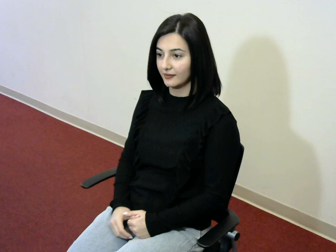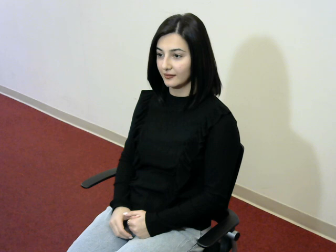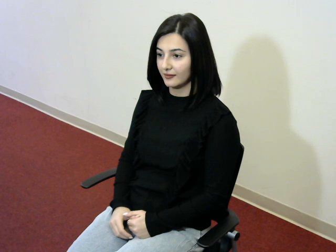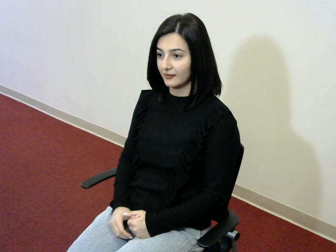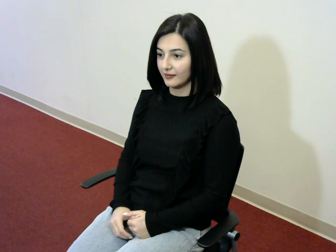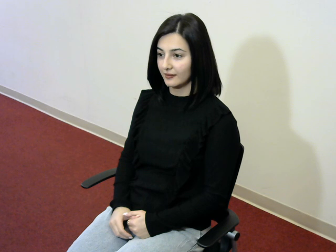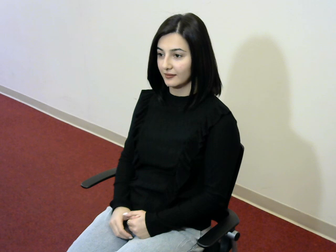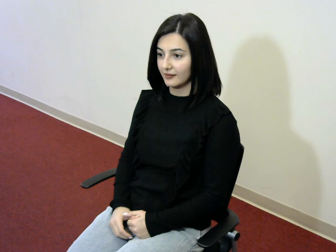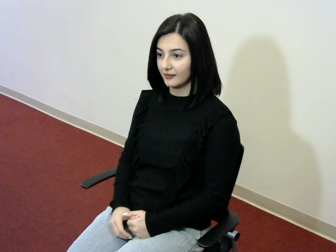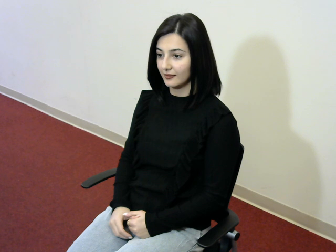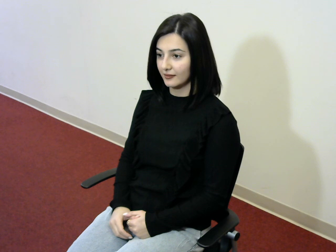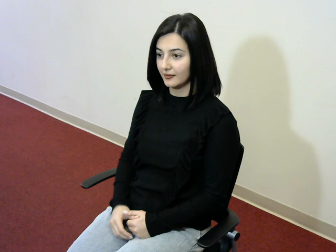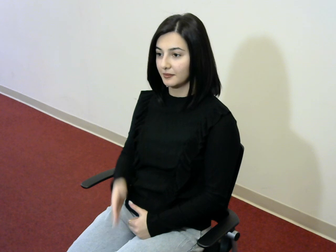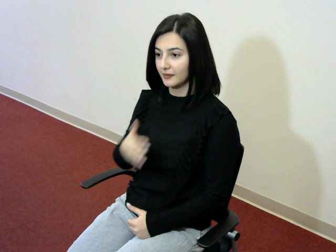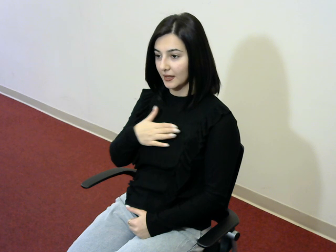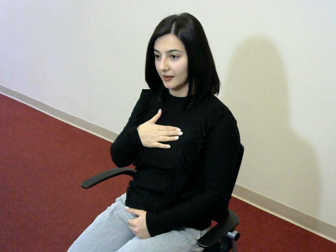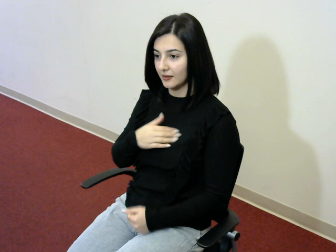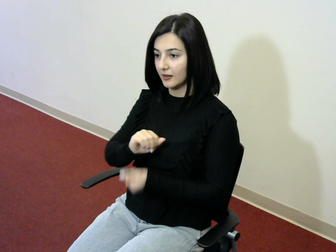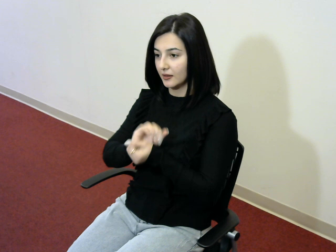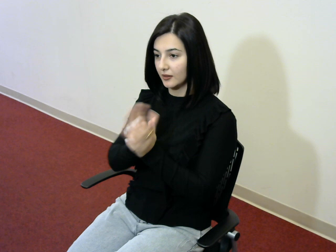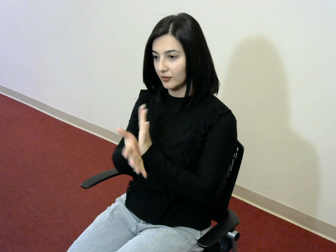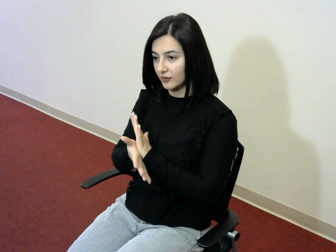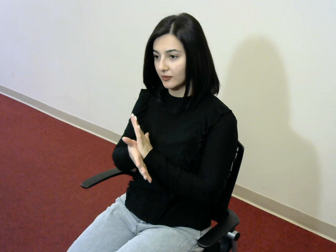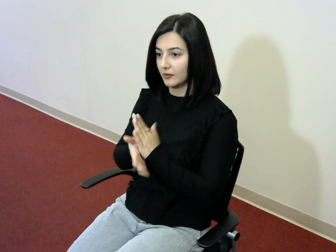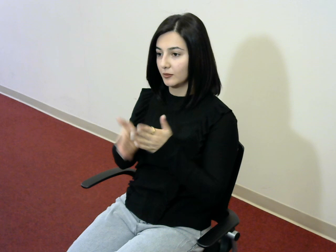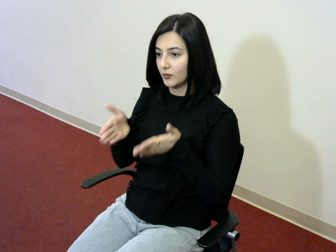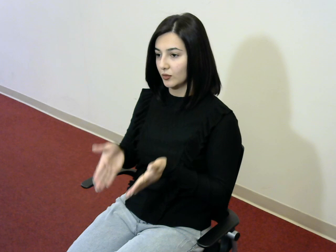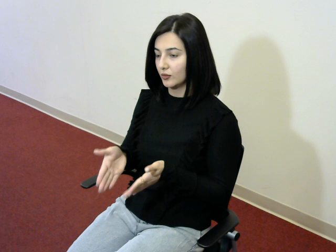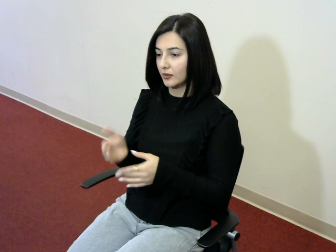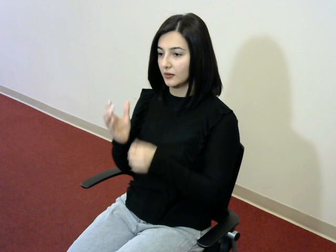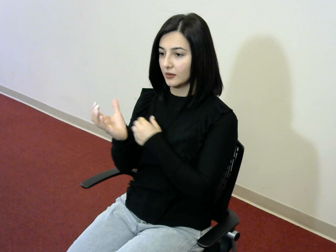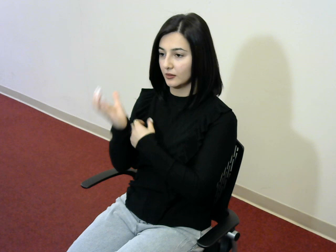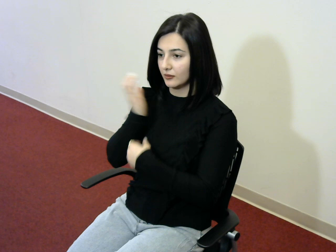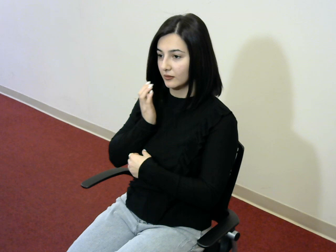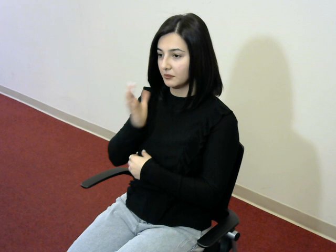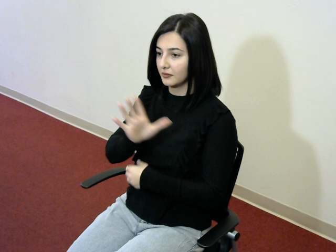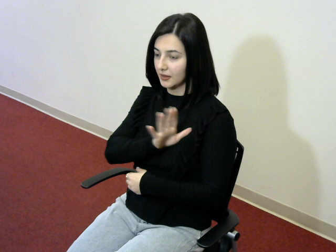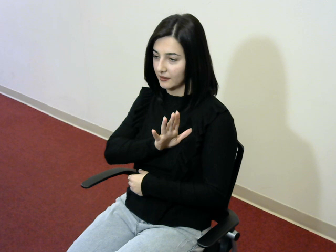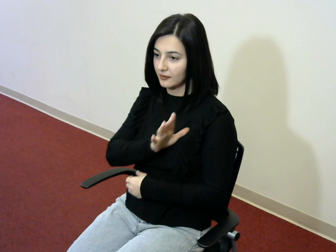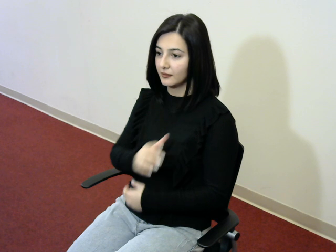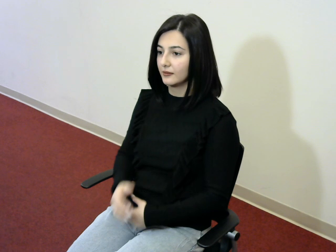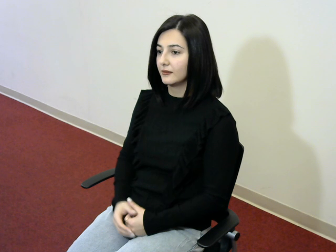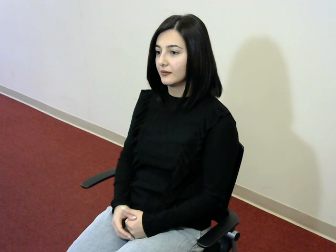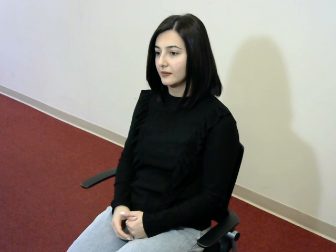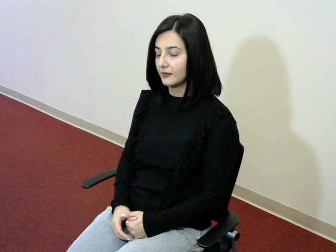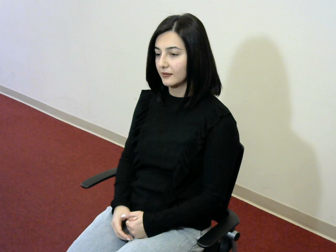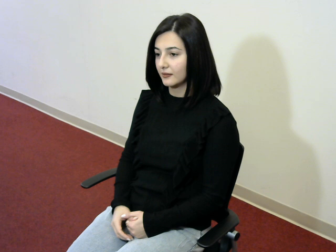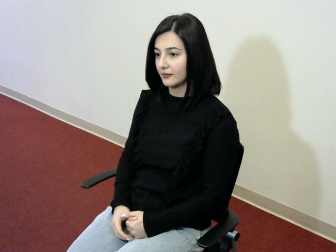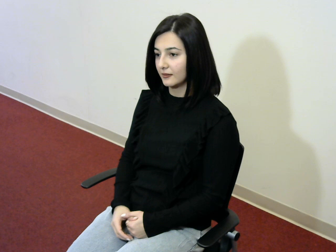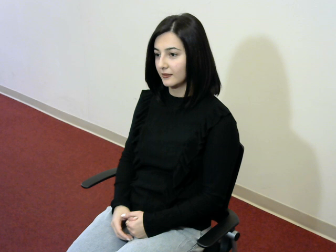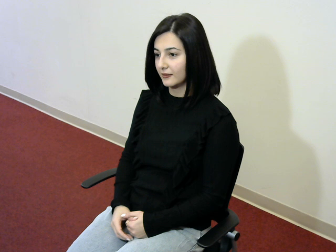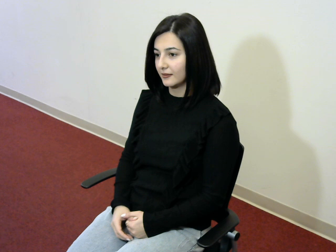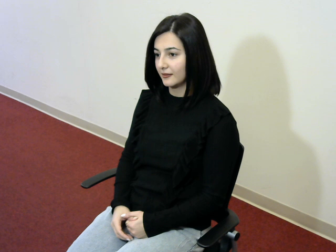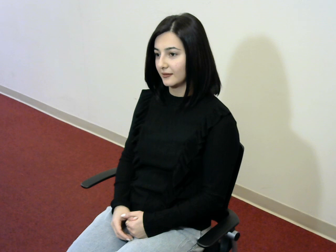Məni ASAN Xidmətdən bura göndəriblər